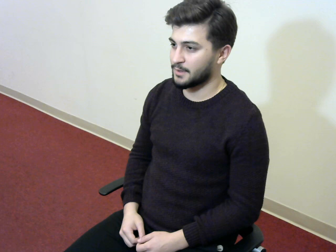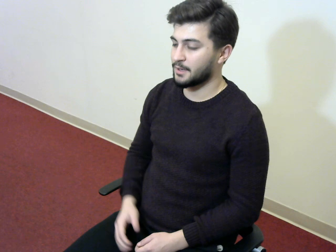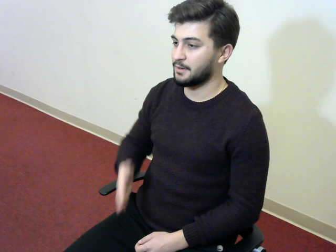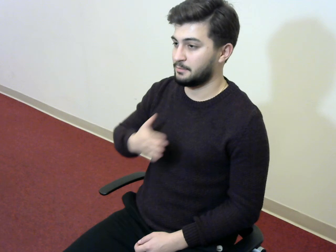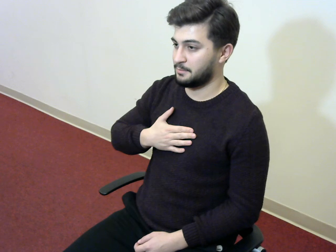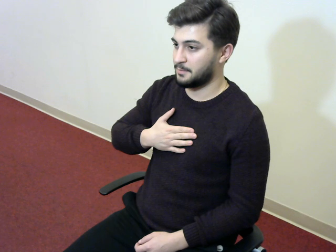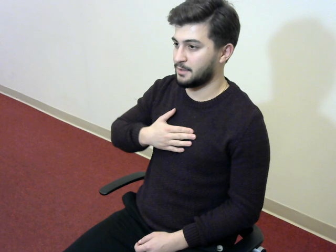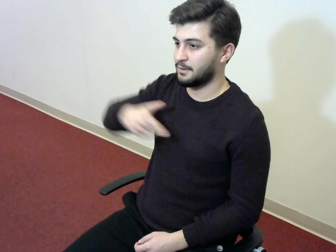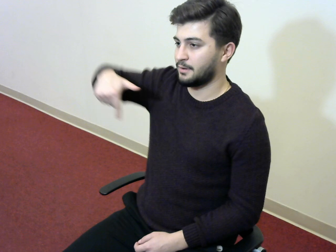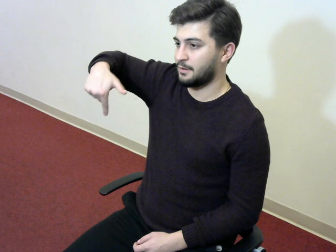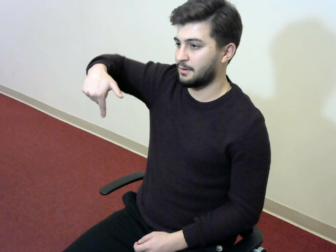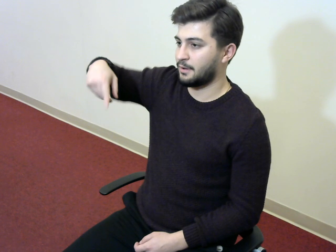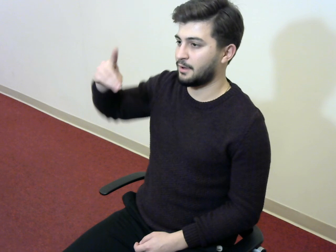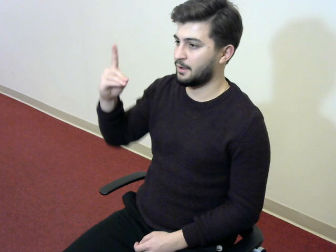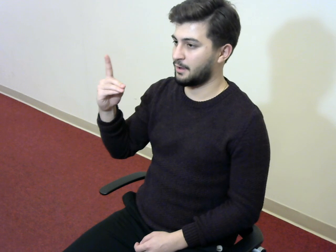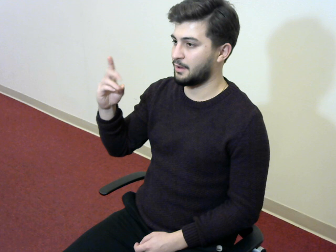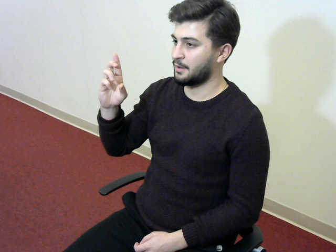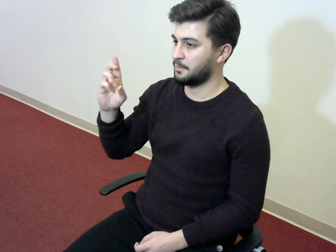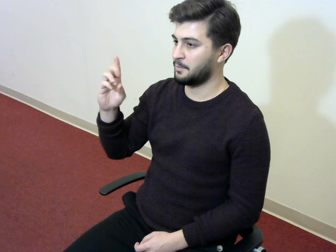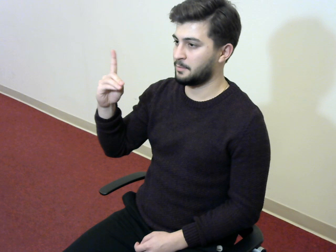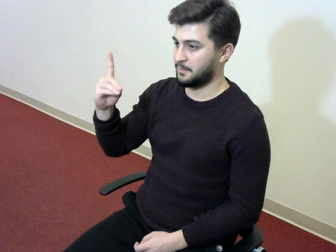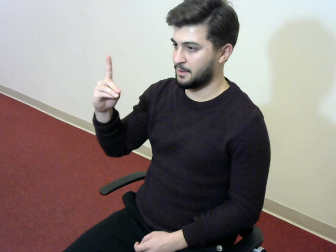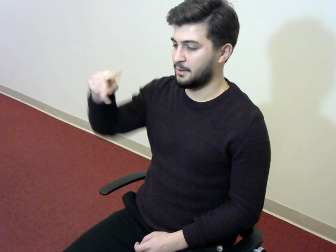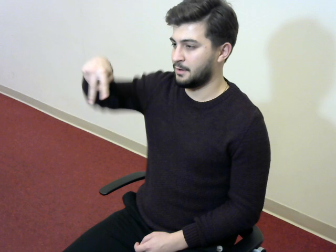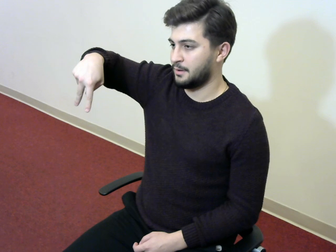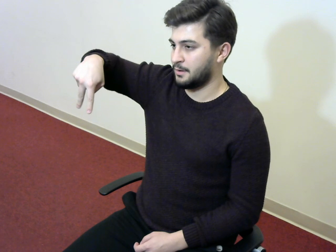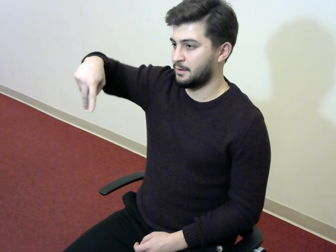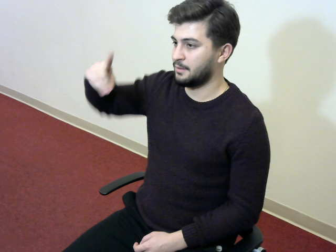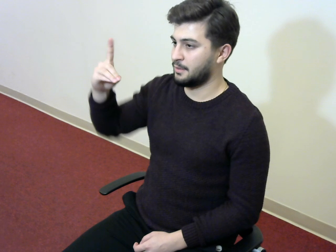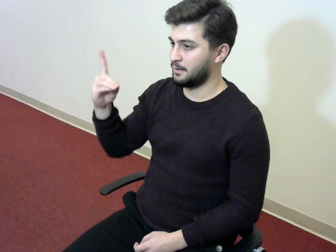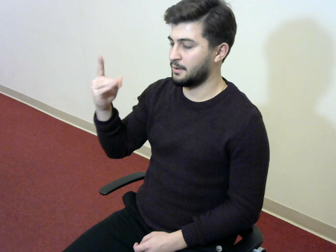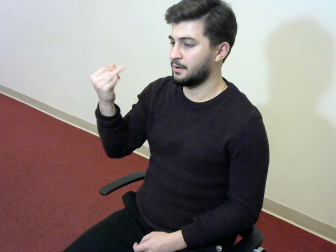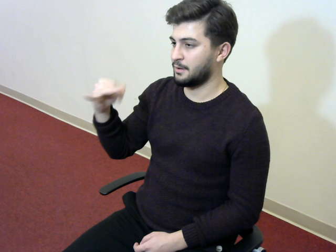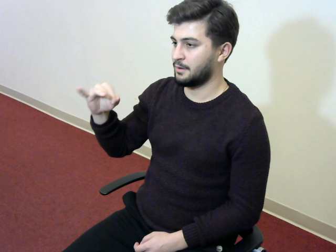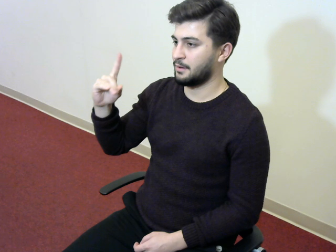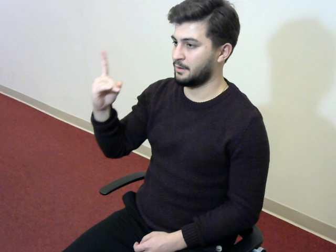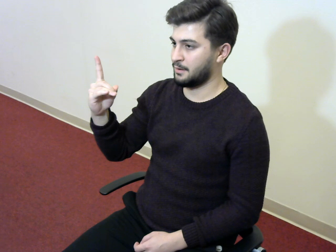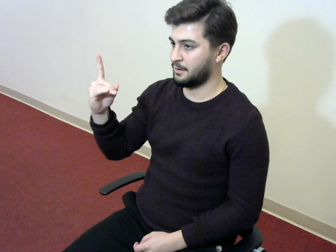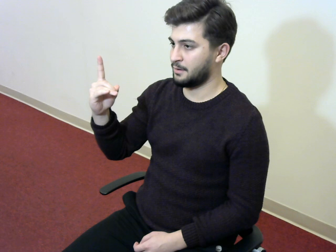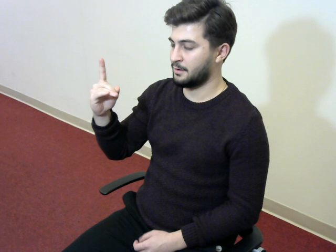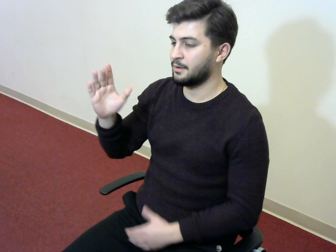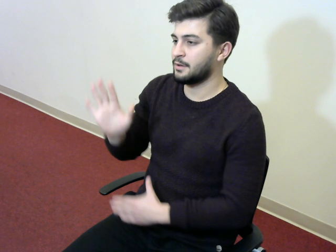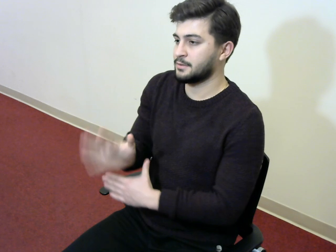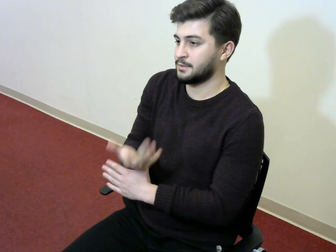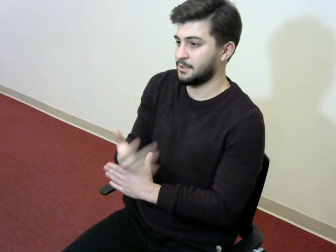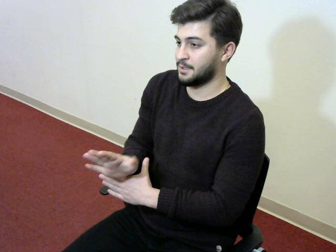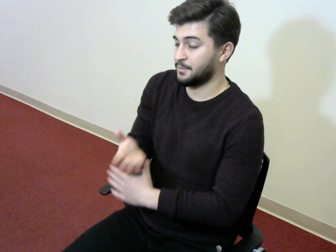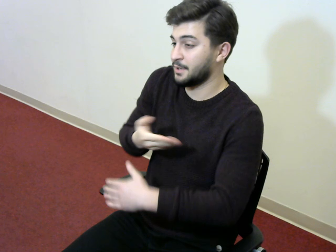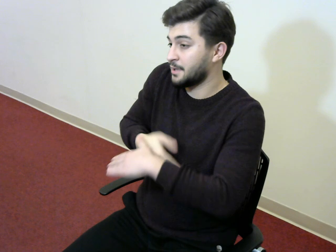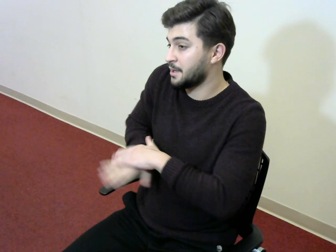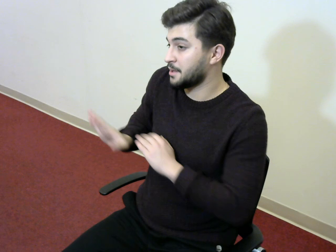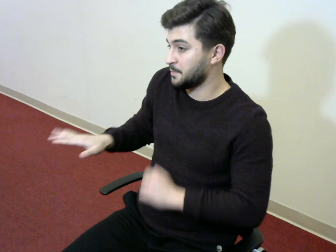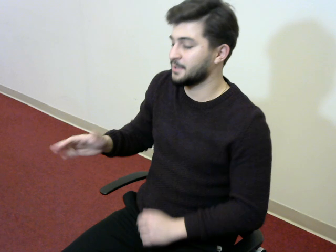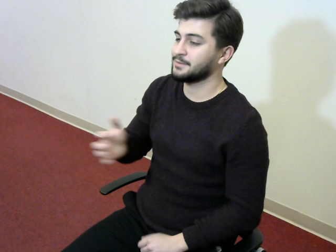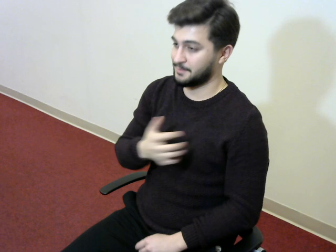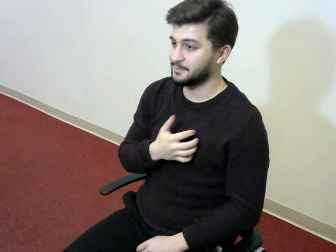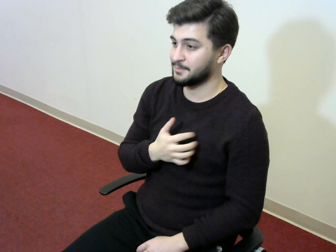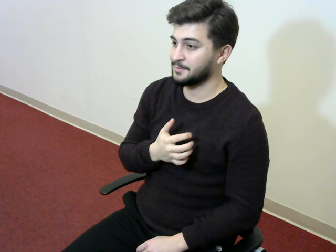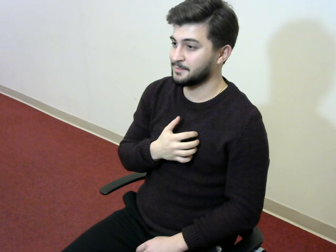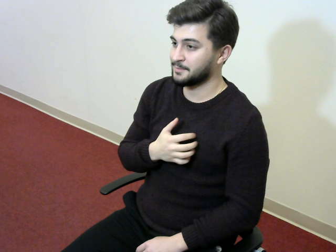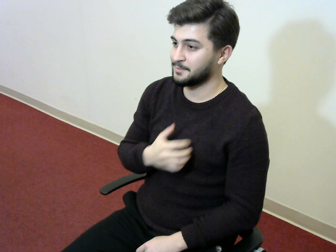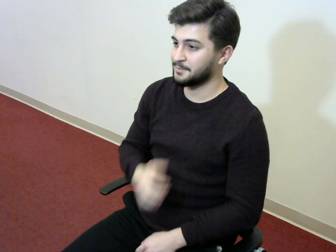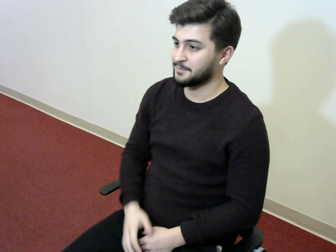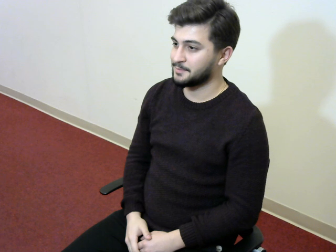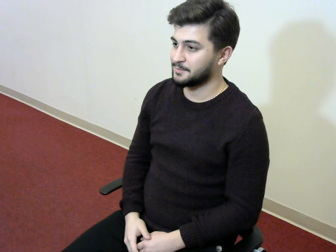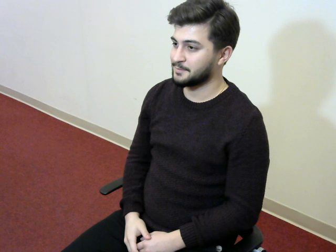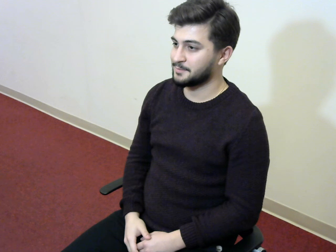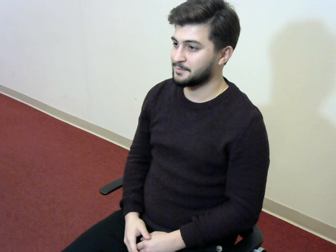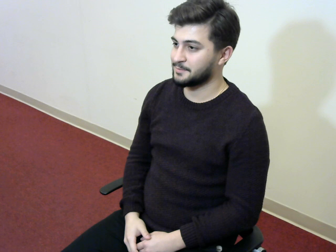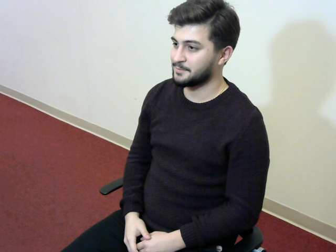Mən Qəbələyə gəzməyə getmək istəyirəm